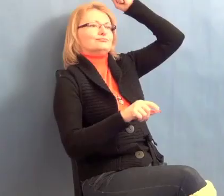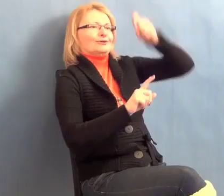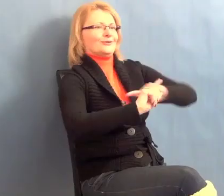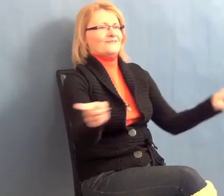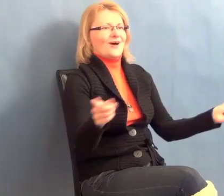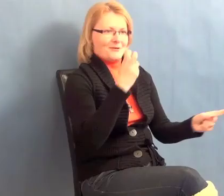Przecież tam jest prąd.